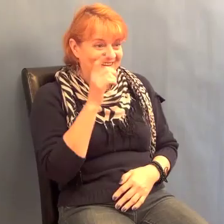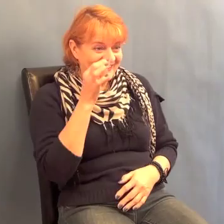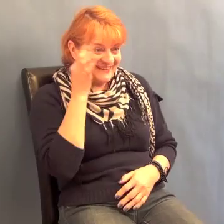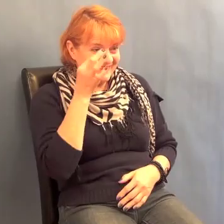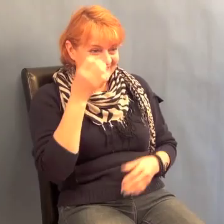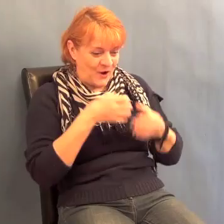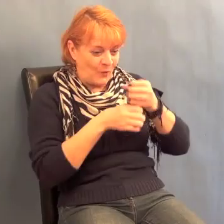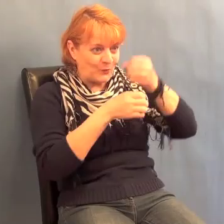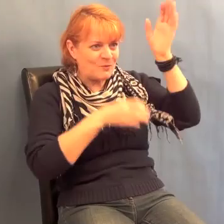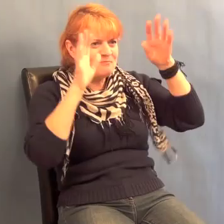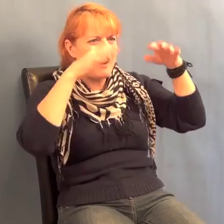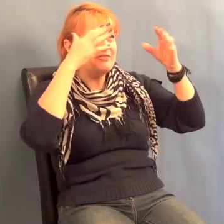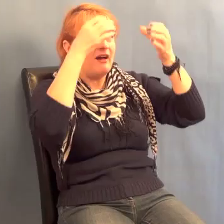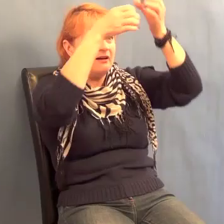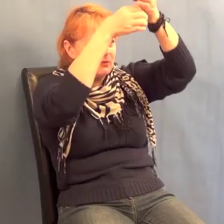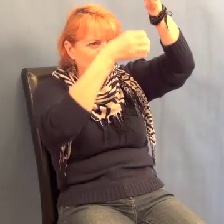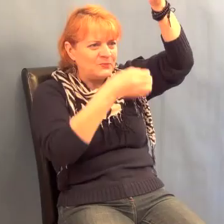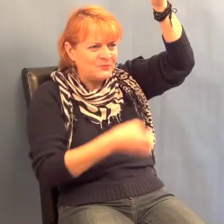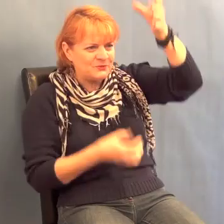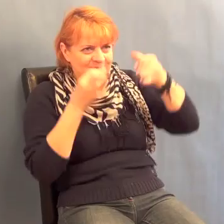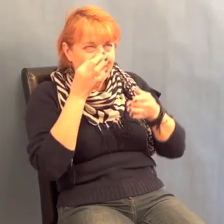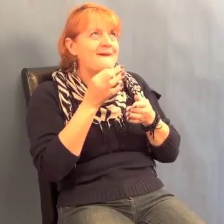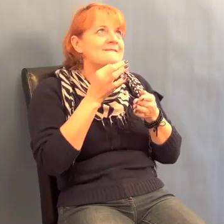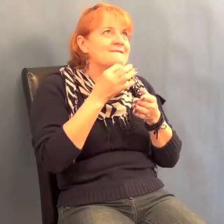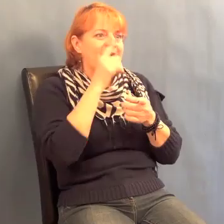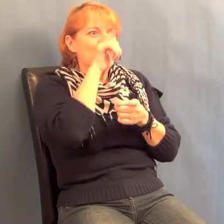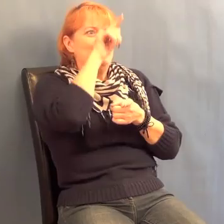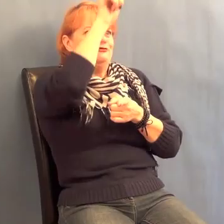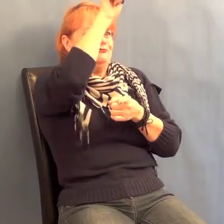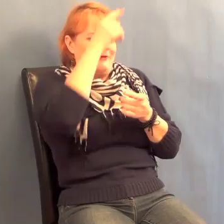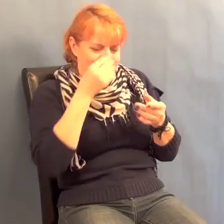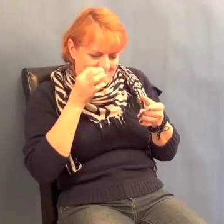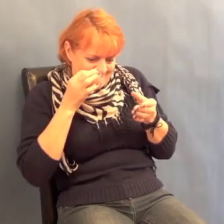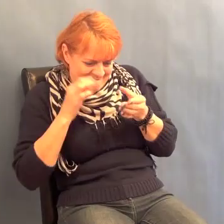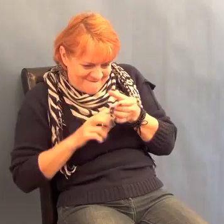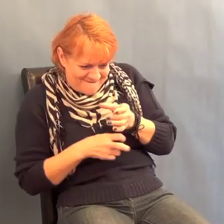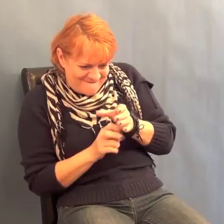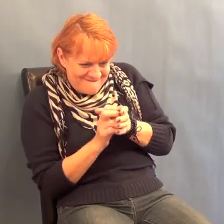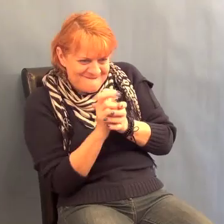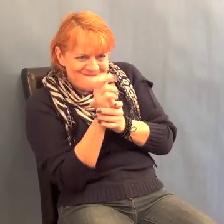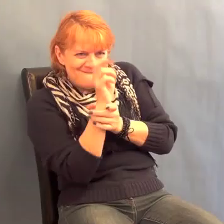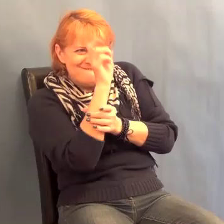Jest na budynku rynna, kot patrzy na ptaka i wspina się do góry w tej rurze.